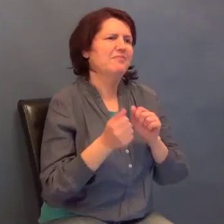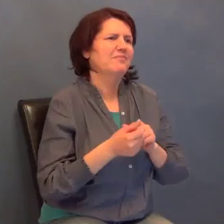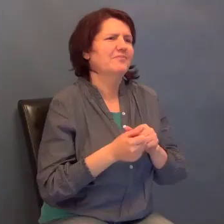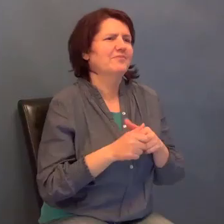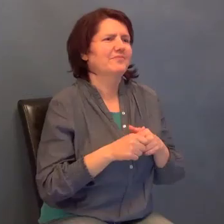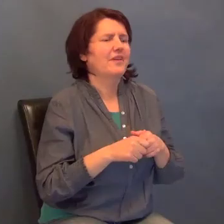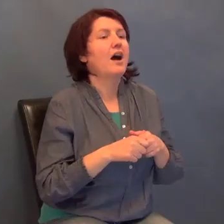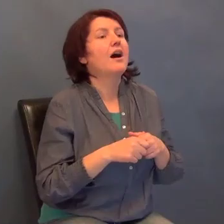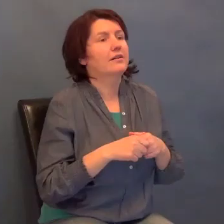Albo...